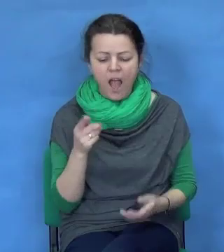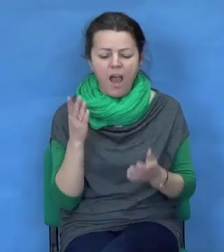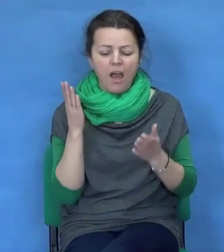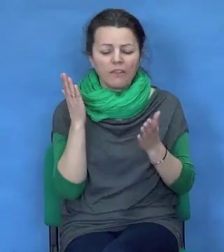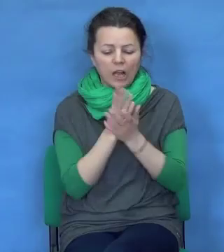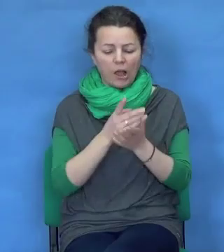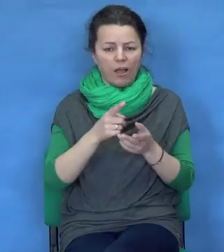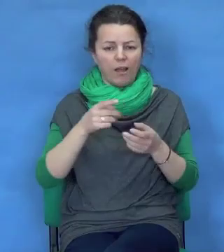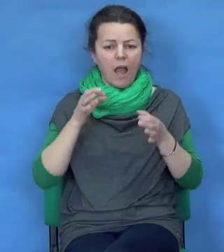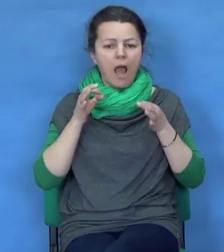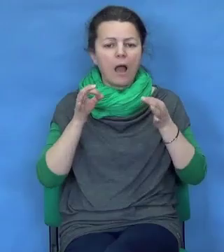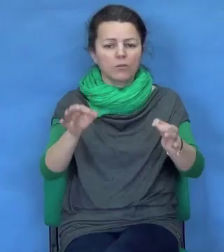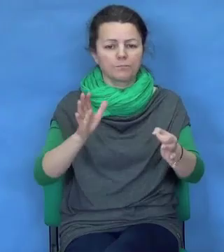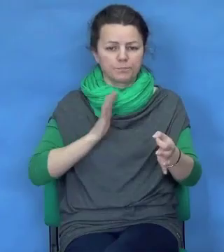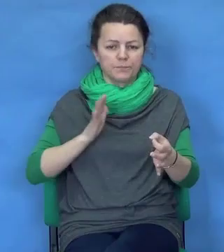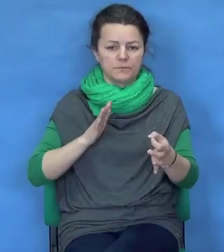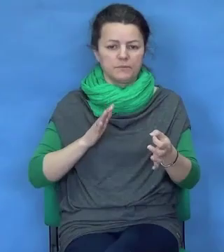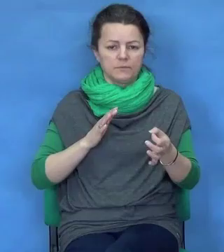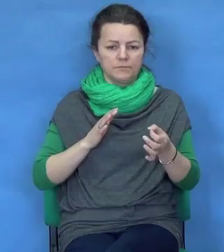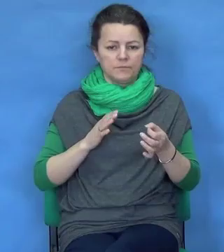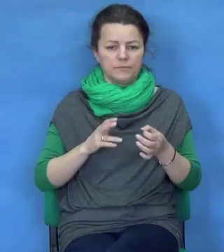Tylko auto jest niebezpieczne.